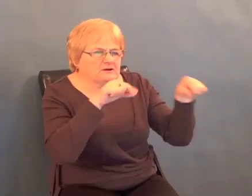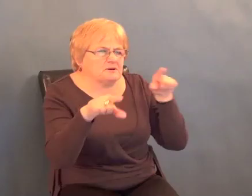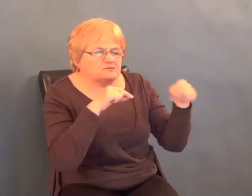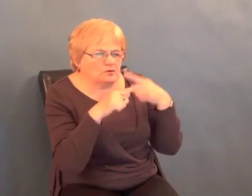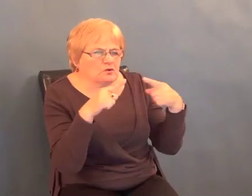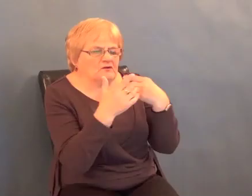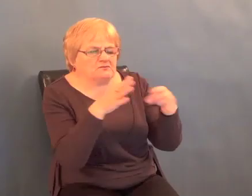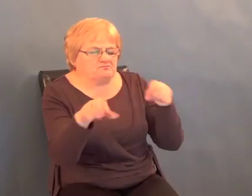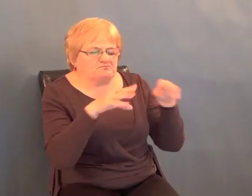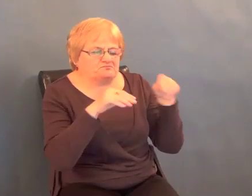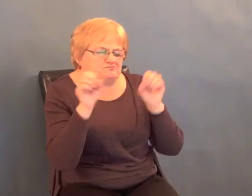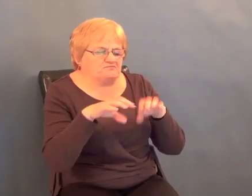Coś wybrać i kupić.